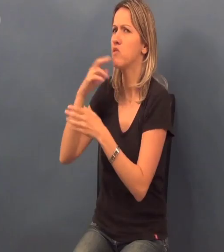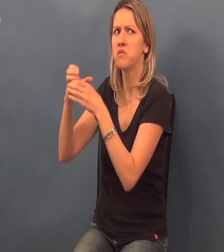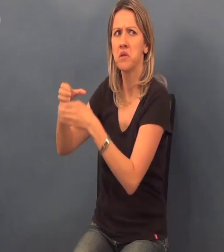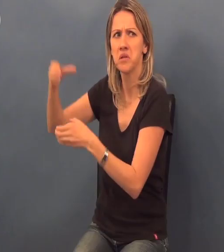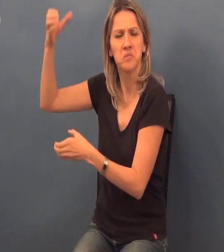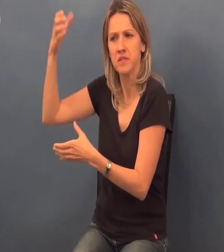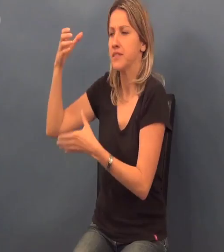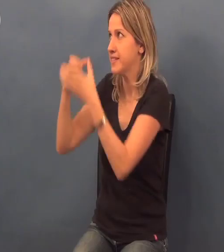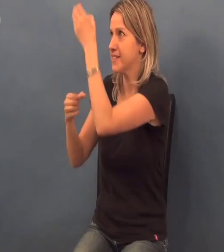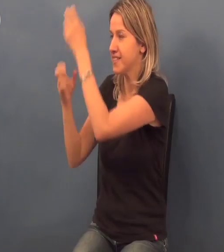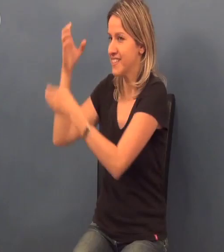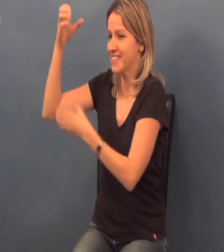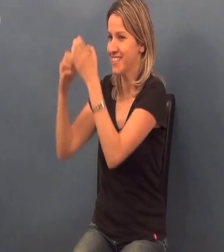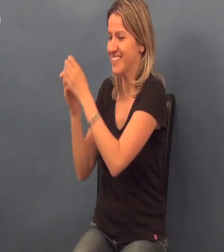Wspinając się po rurze wchodzi na górę i zaciera ręce.